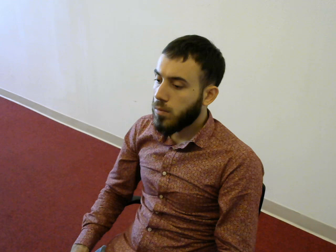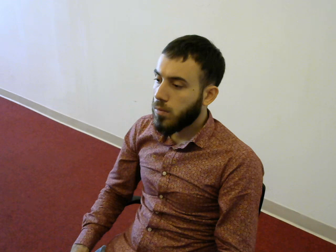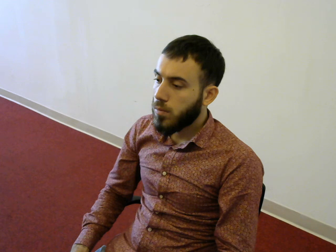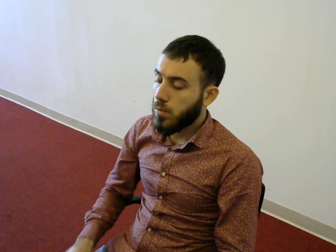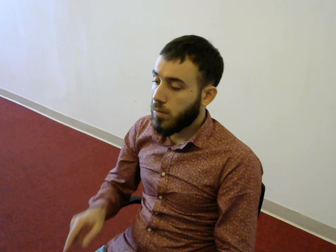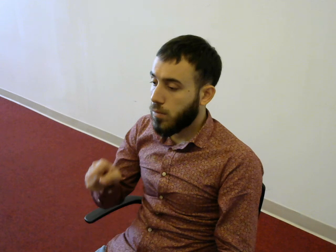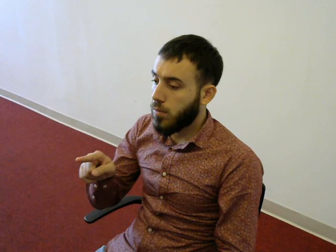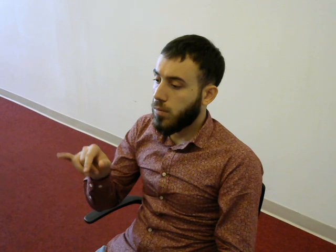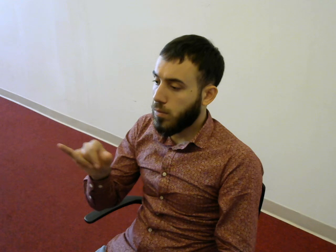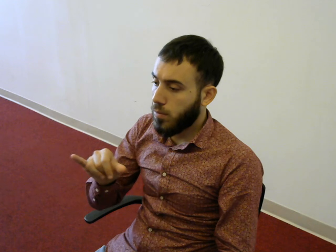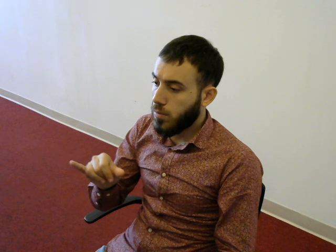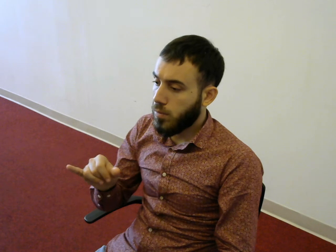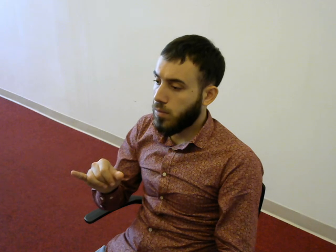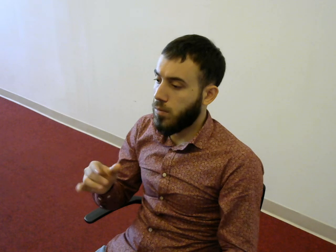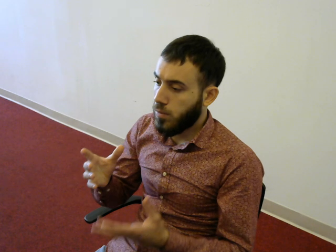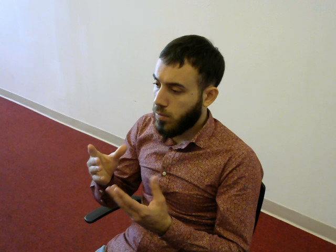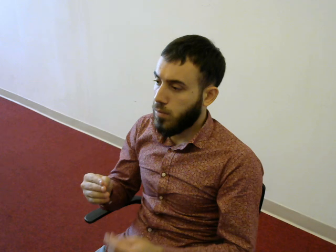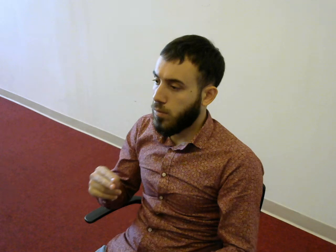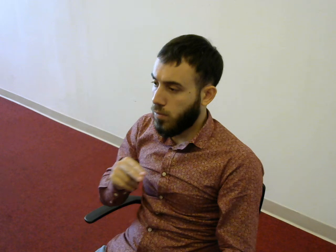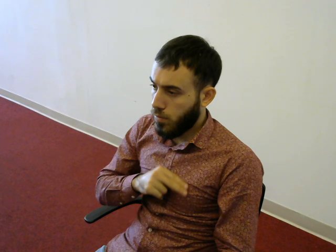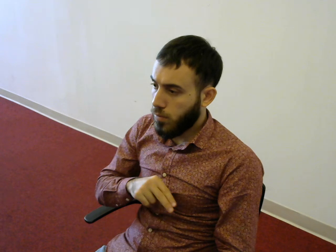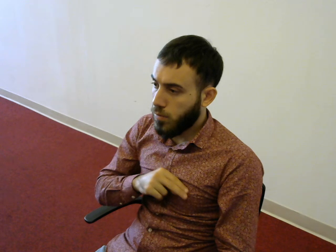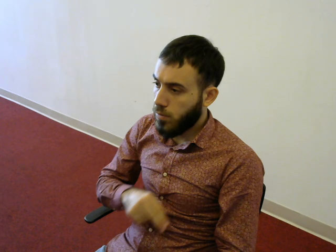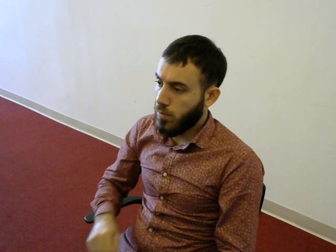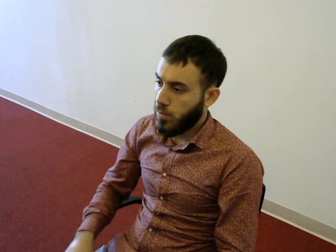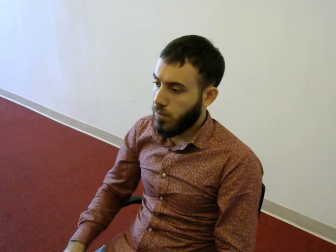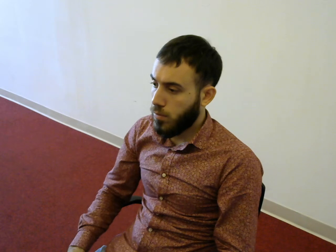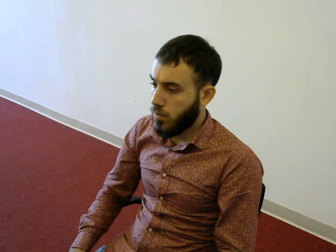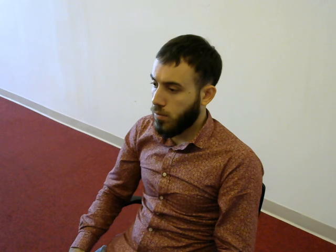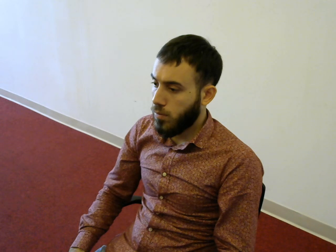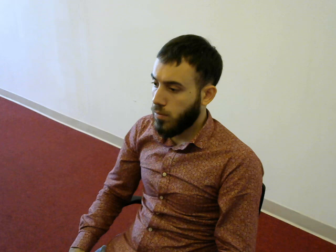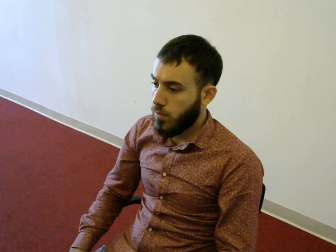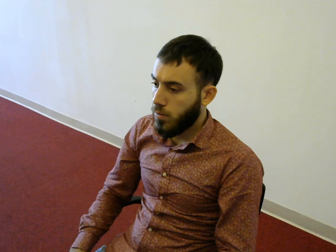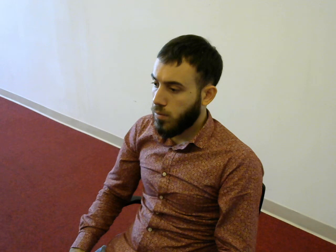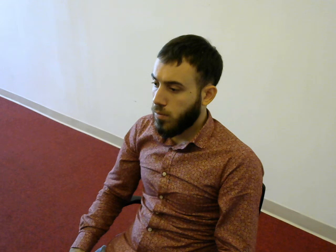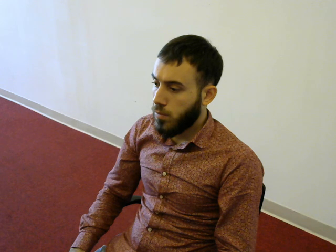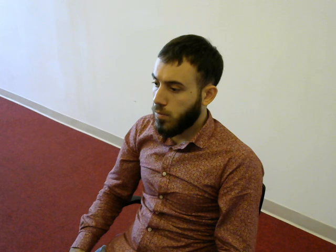Sən şənbə günü işləyirsən?